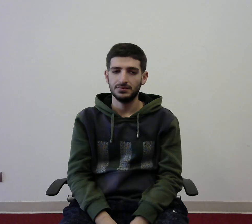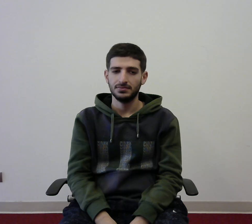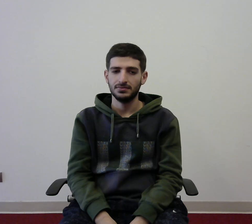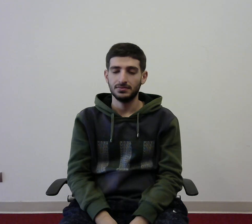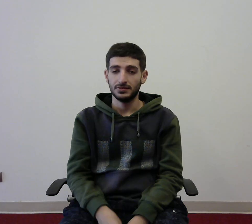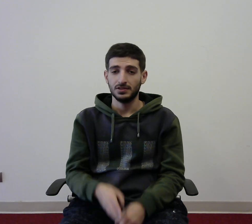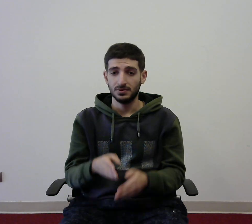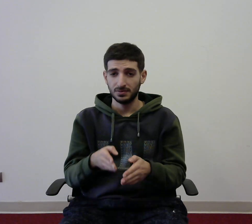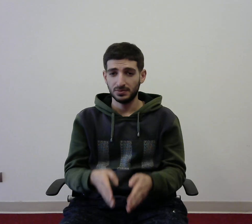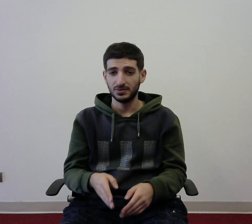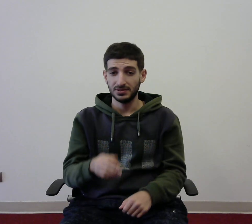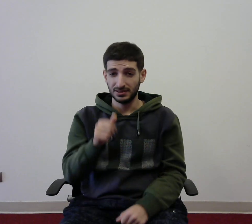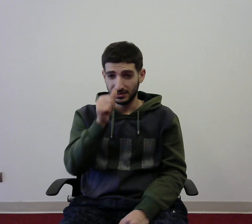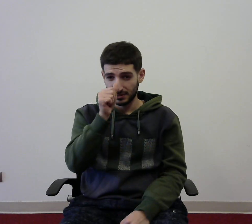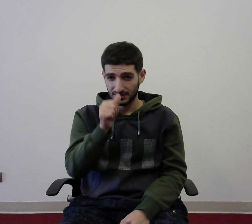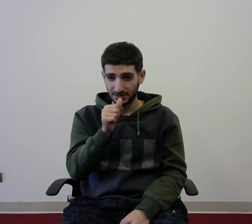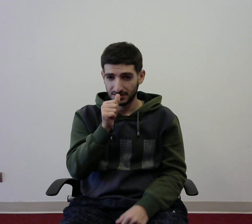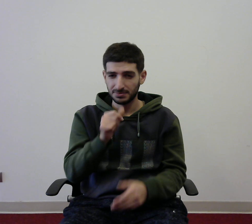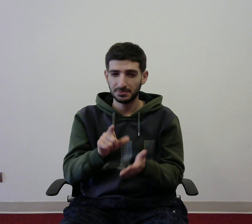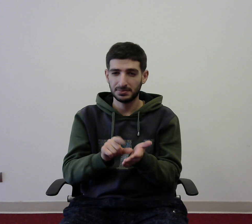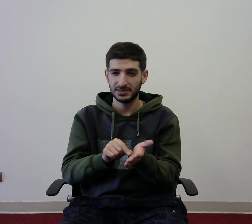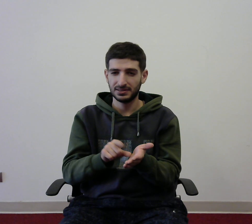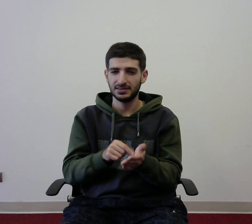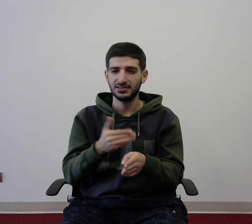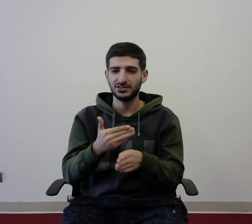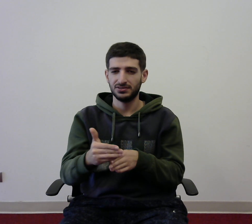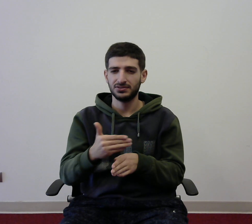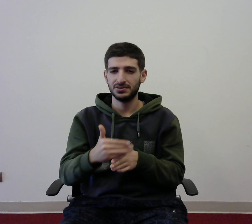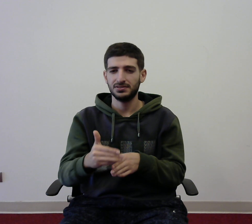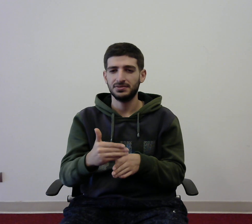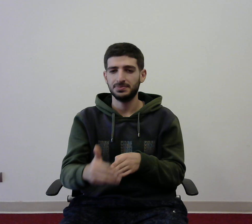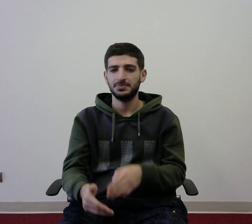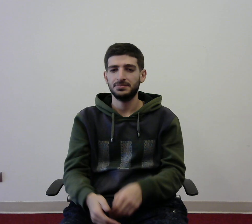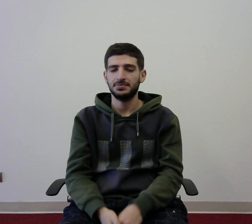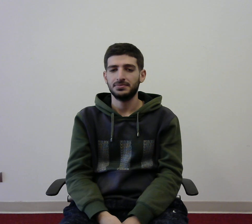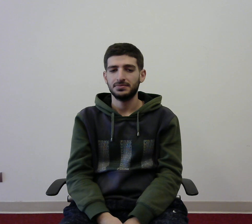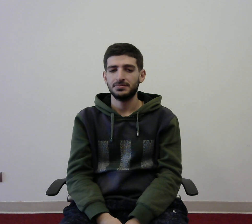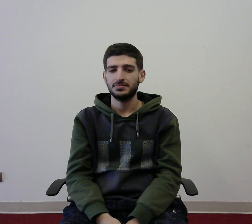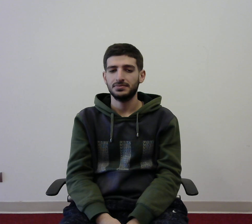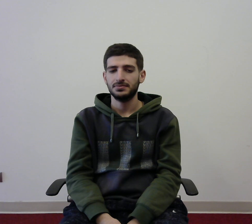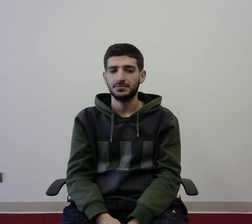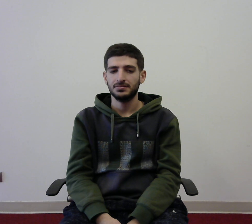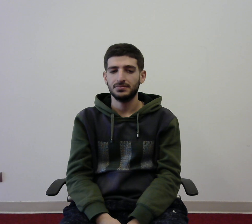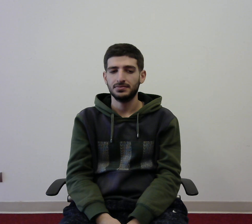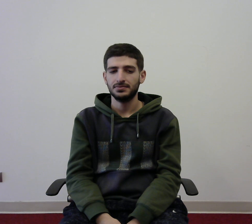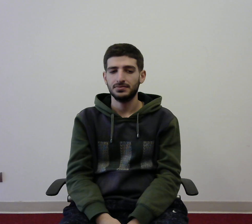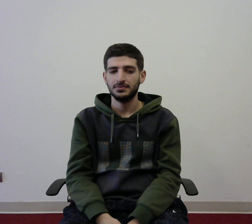Bu ay pensiyalar gecikəcək